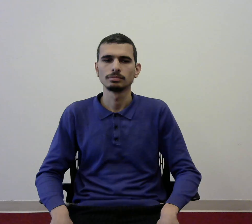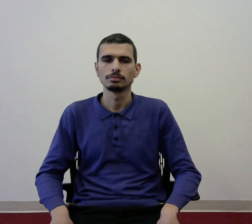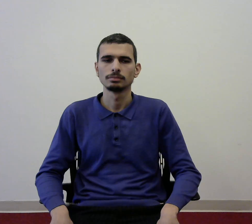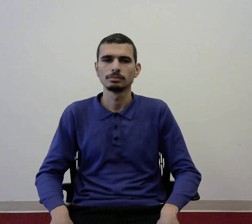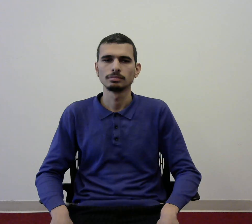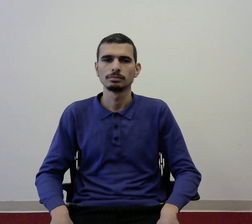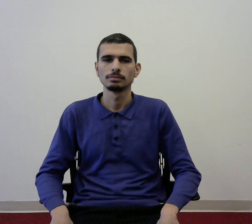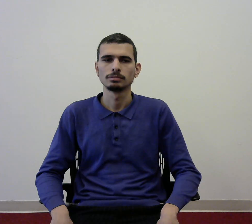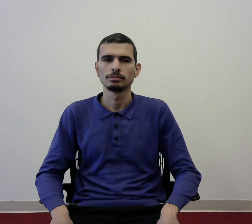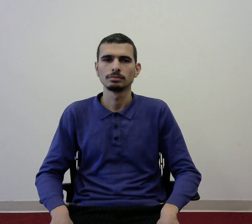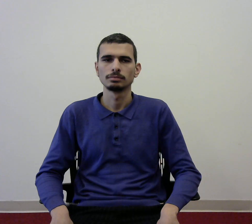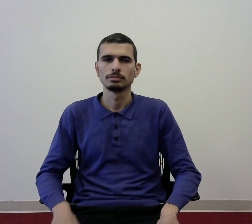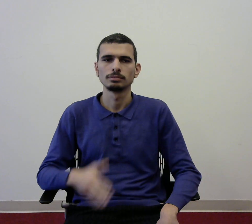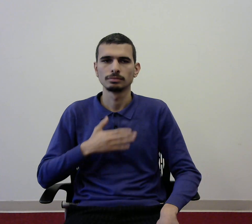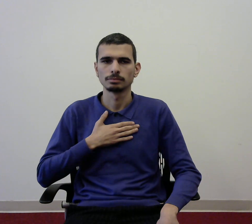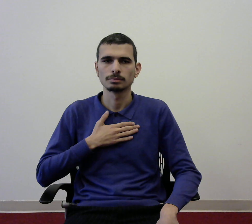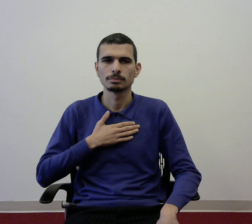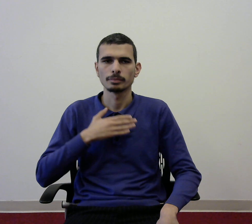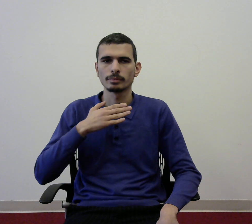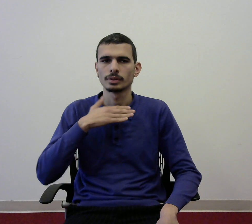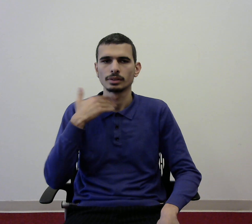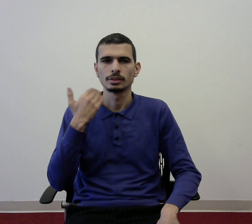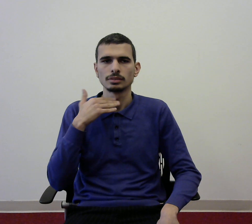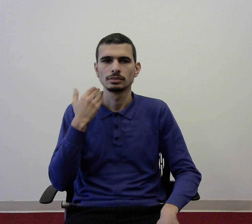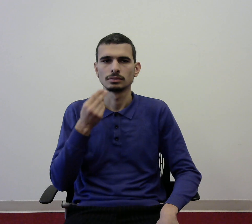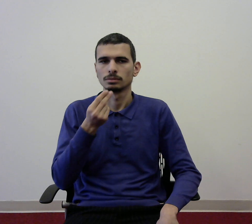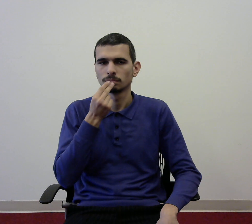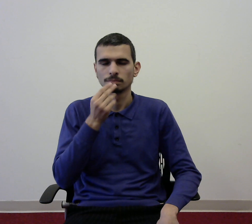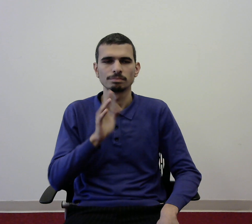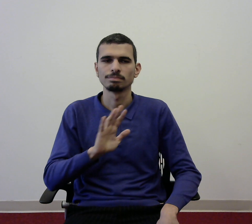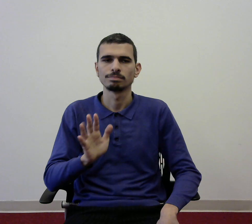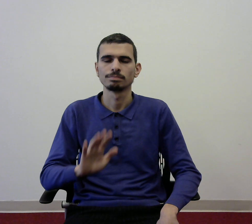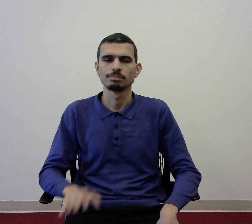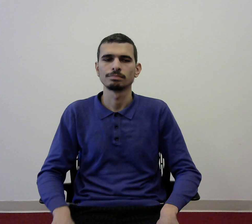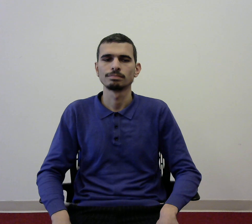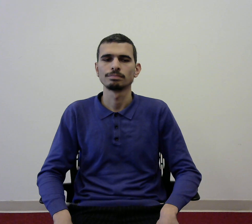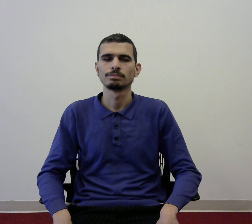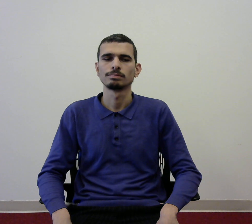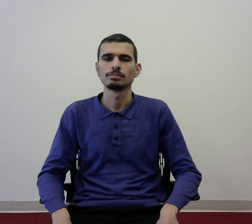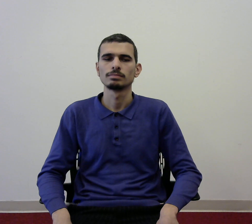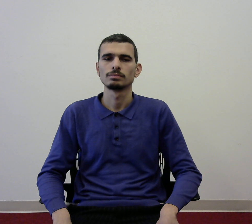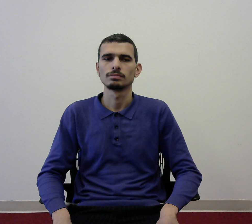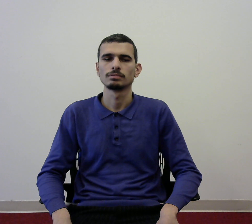Mən ət yemirəm